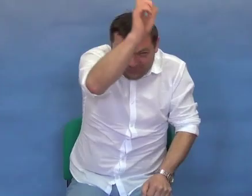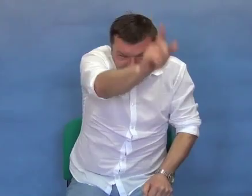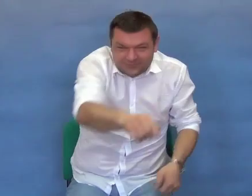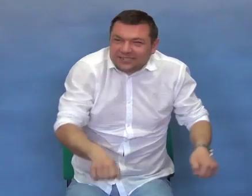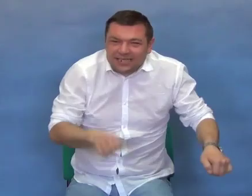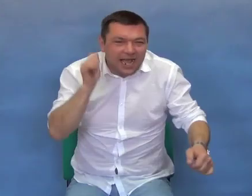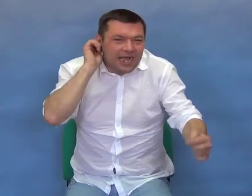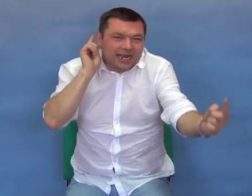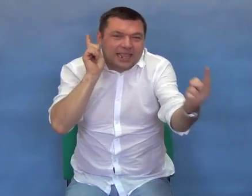Z naprzeciwka jedzie dziewczyna.